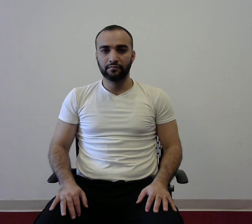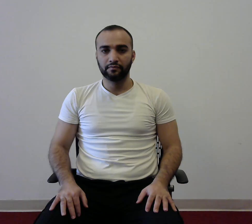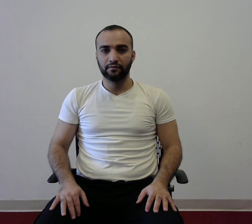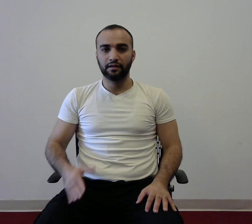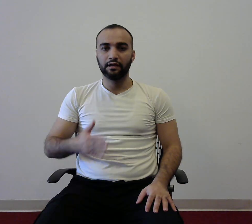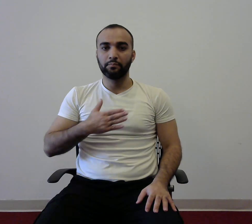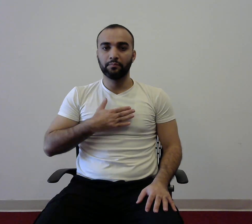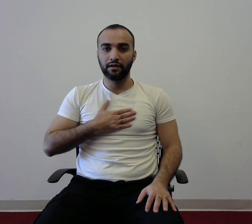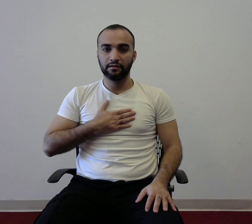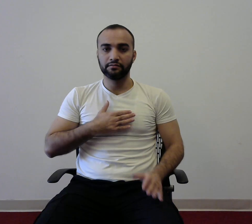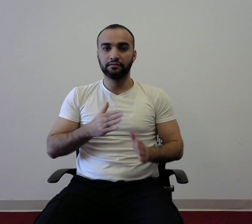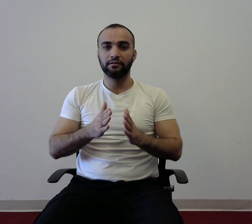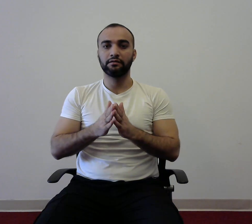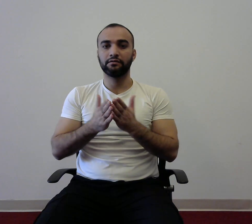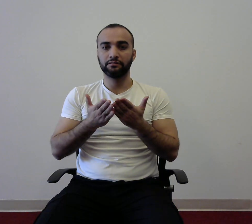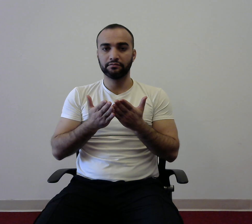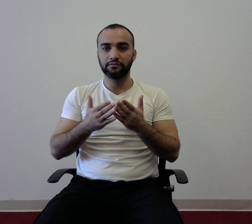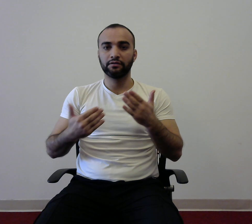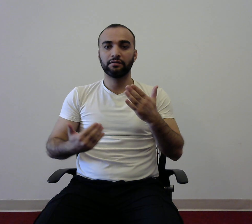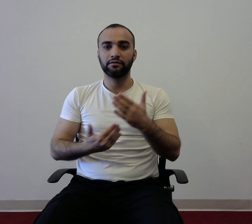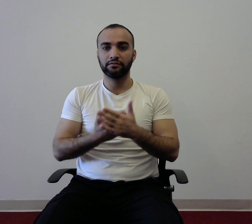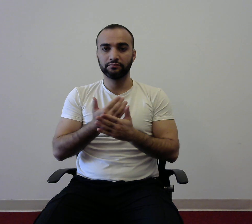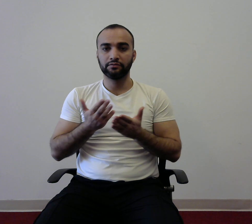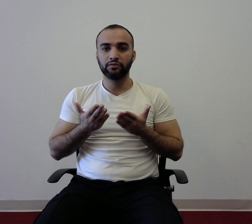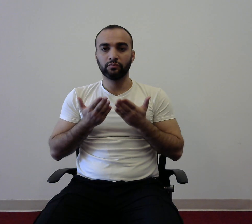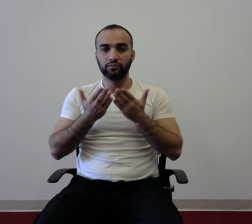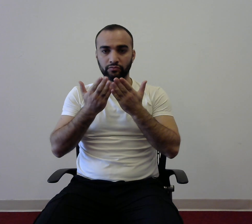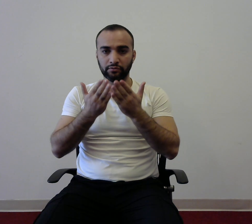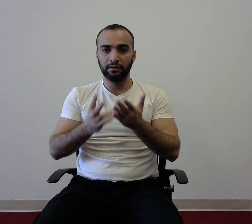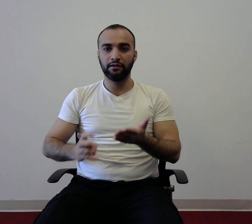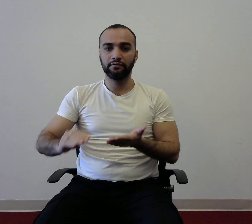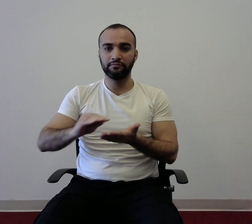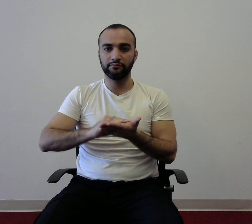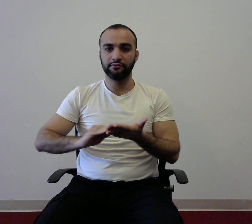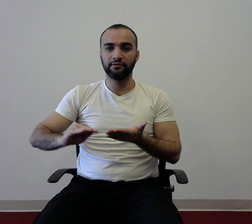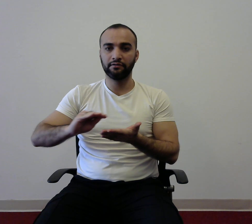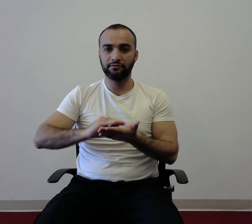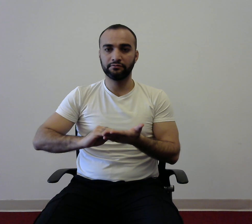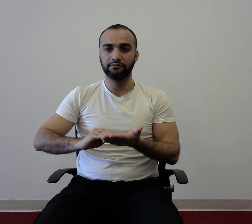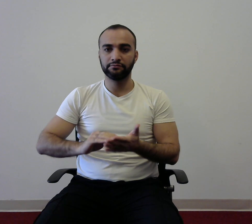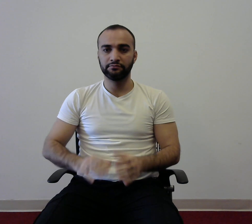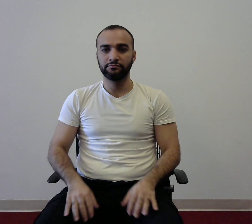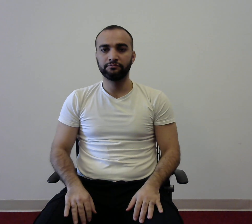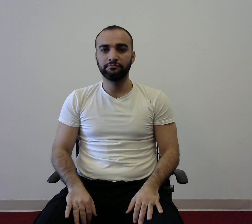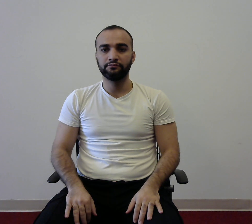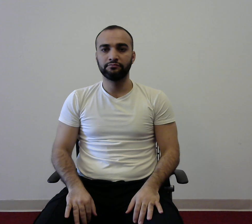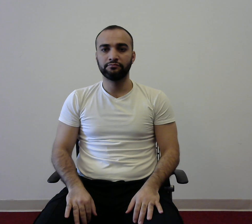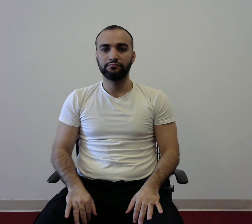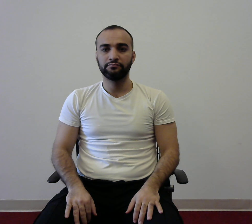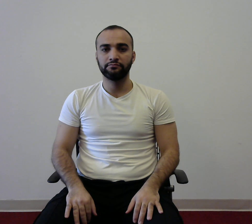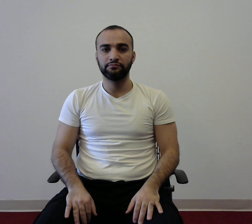Mən kitabı yenidən oxuyub, təkrarlamalıyam